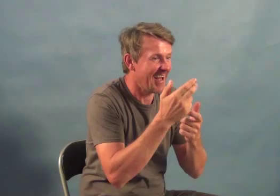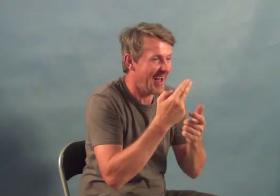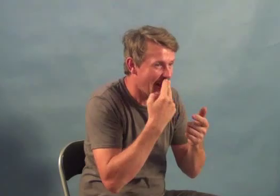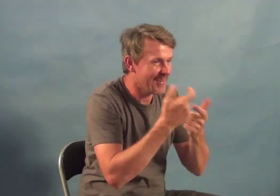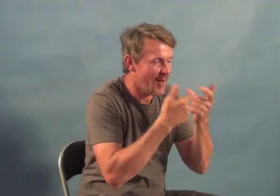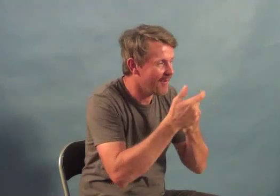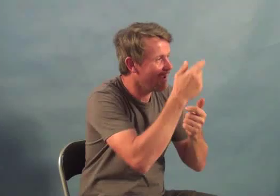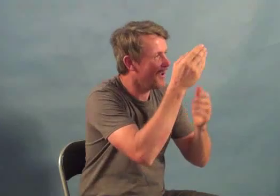Charlie Chaplin robił...